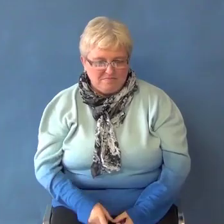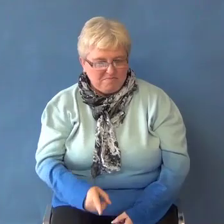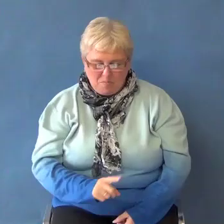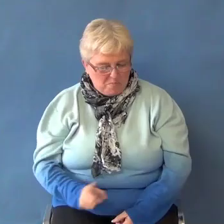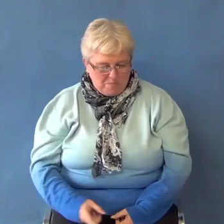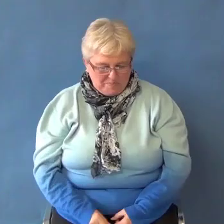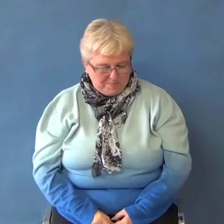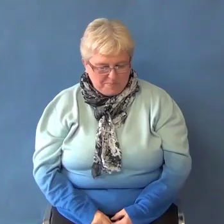Tego nie wolno.